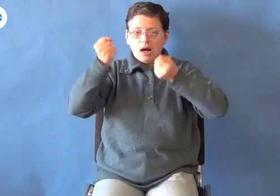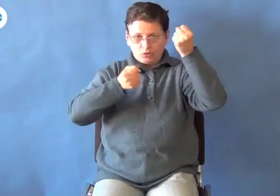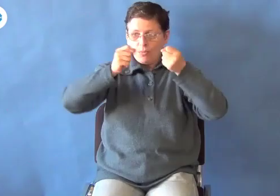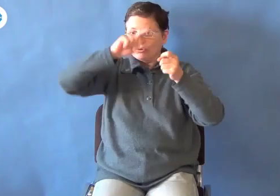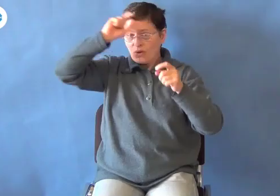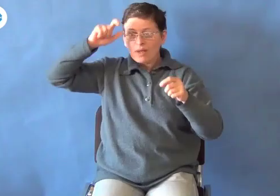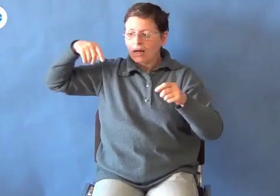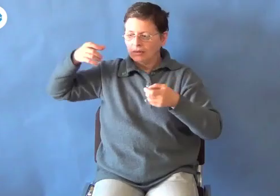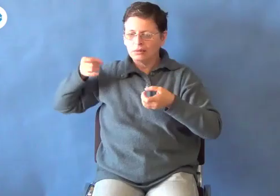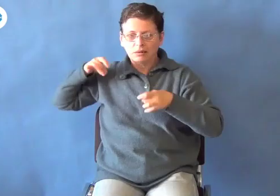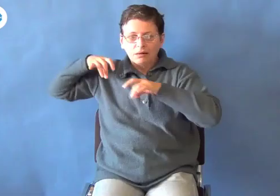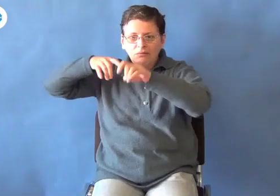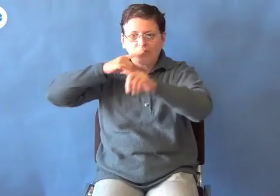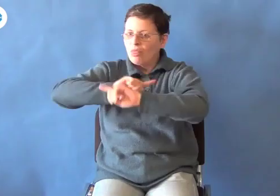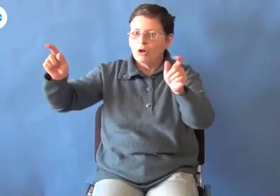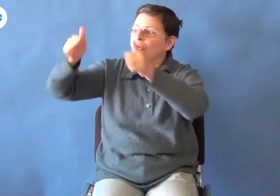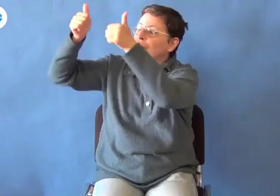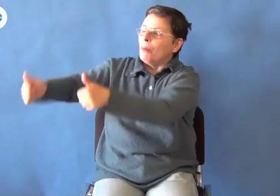Jeśli auto jedzie, człowiek nie może wbiegać.